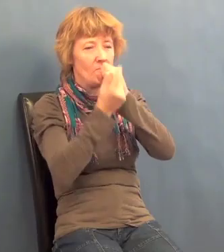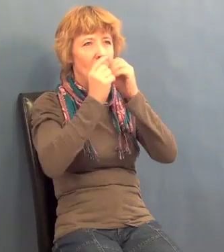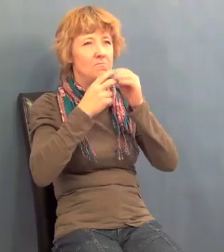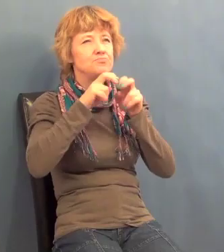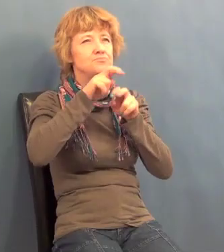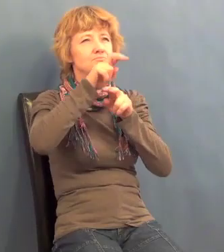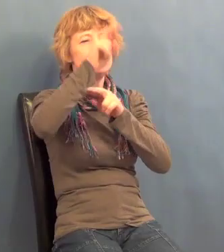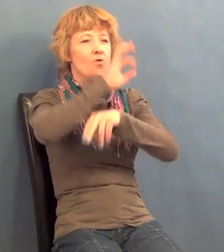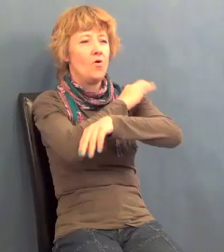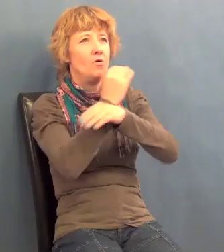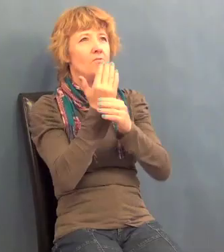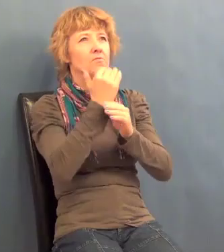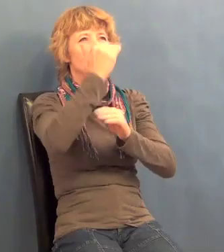Wchodzi przez okno.